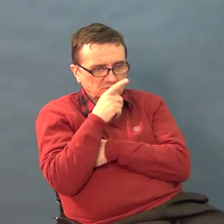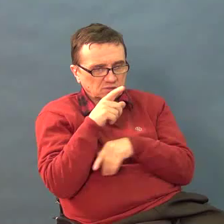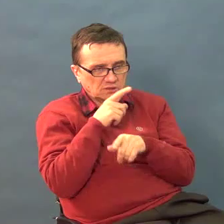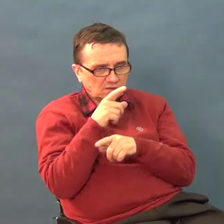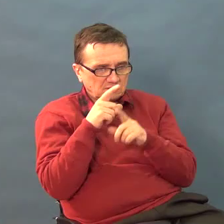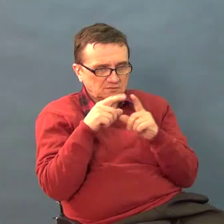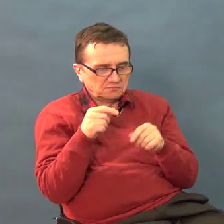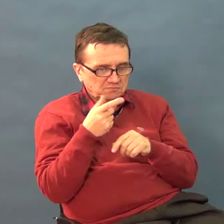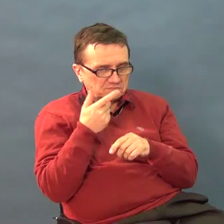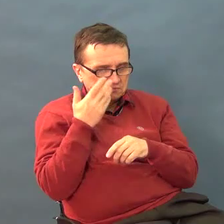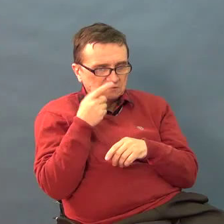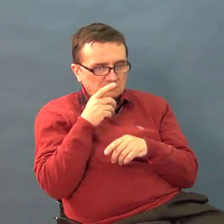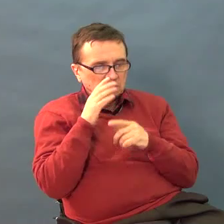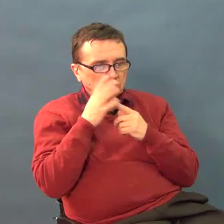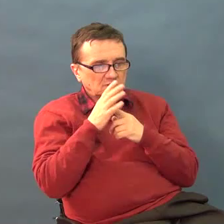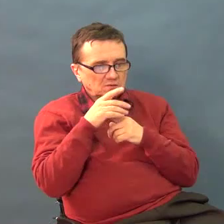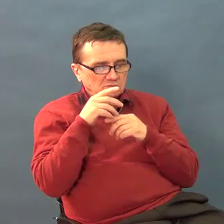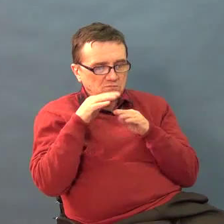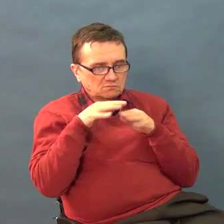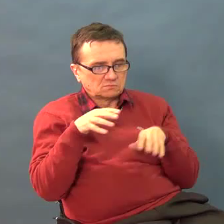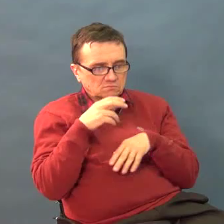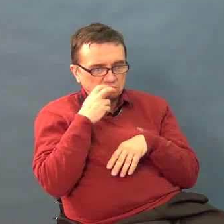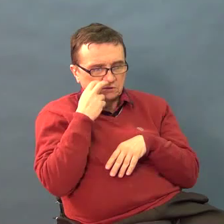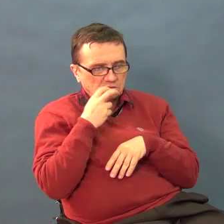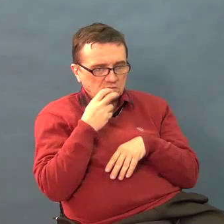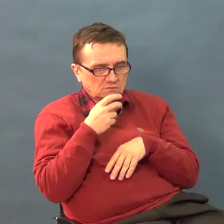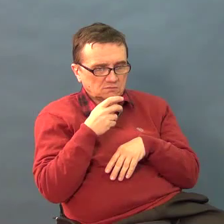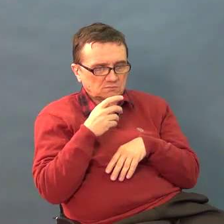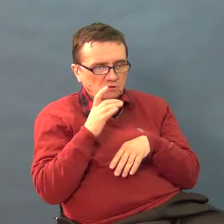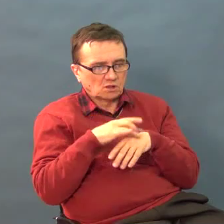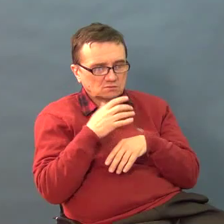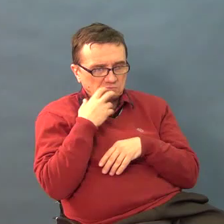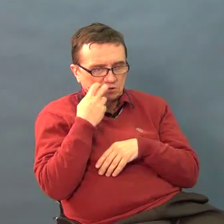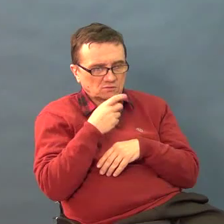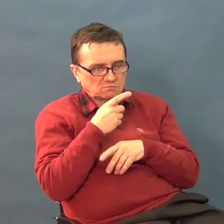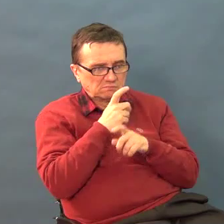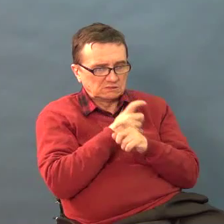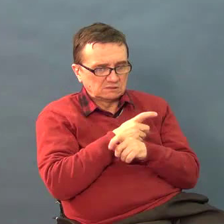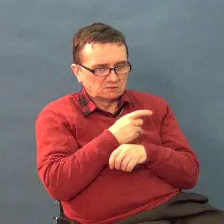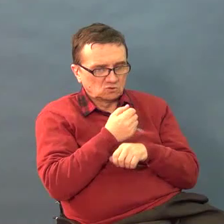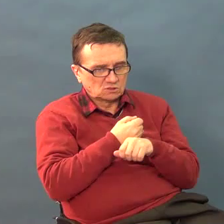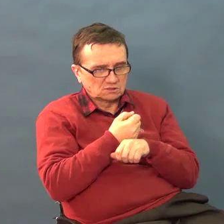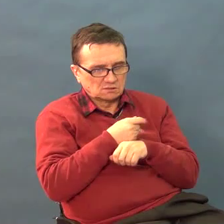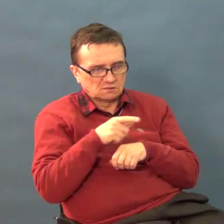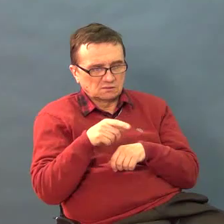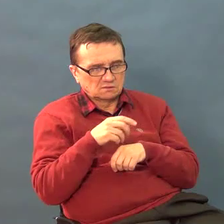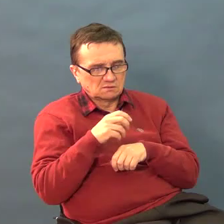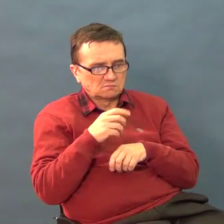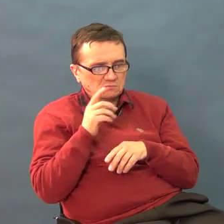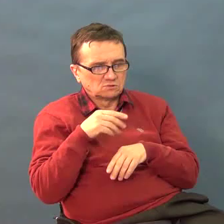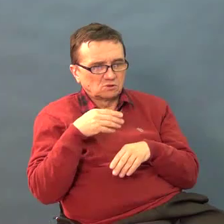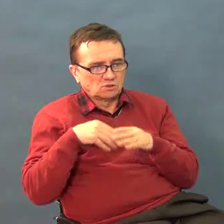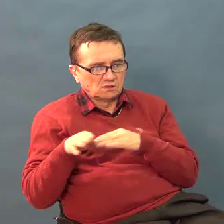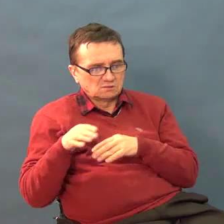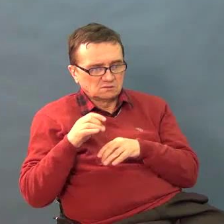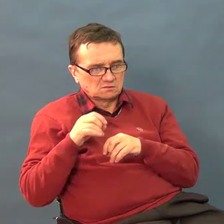Dziwny jest ten znak, wiatrak, który dostarcza prąd, pokazany jest jako trucizna. Trzeba odejść, oddalić się od wiatraka.